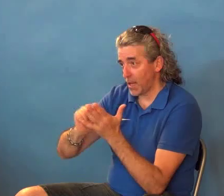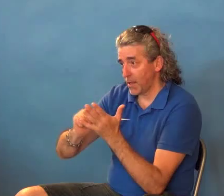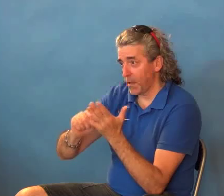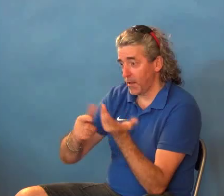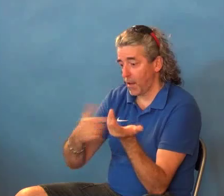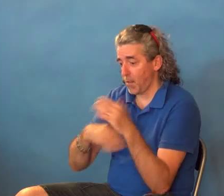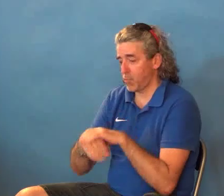Zajęty?